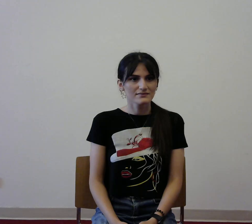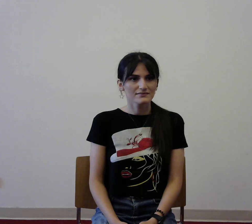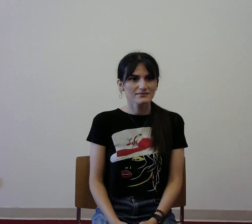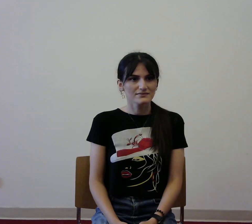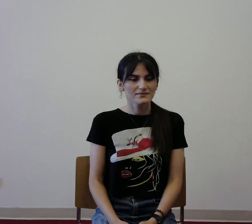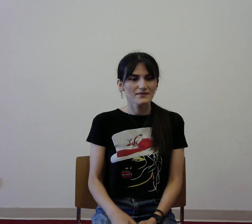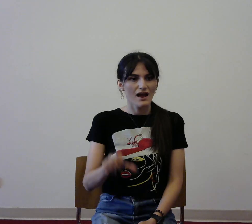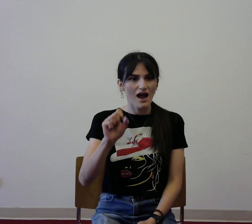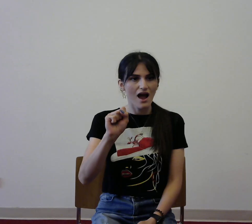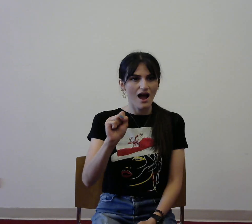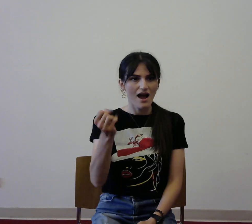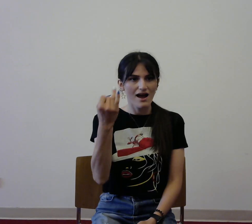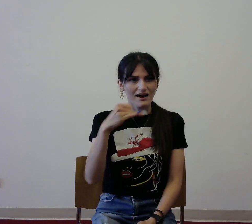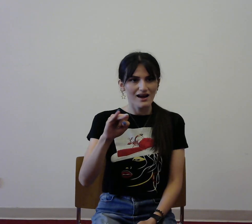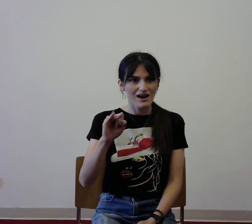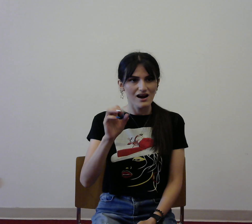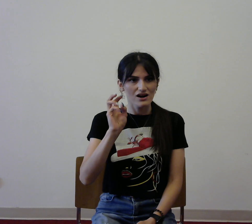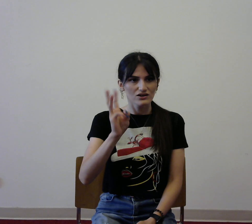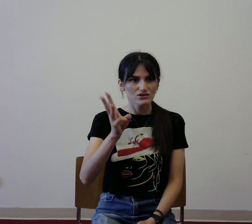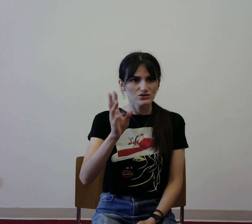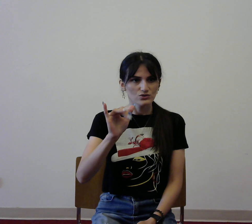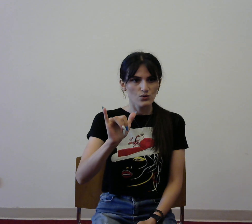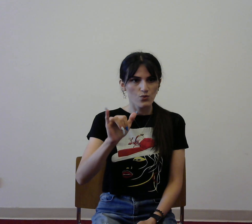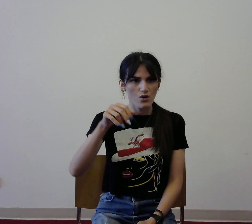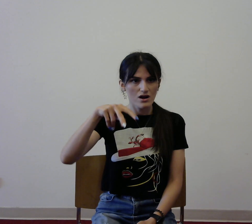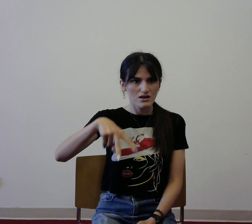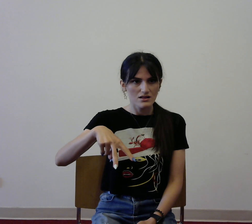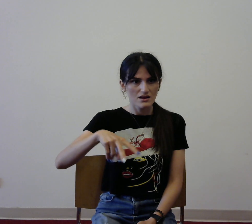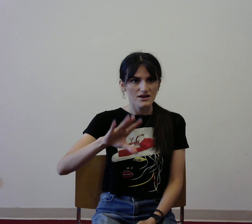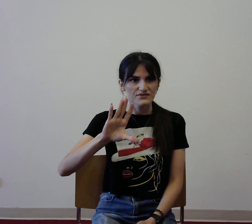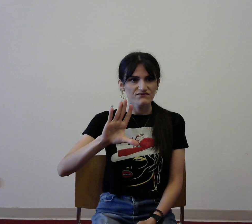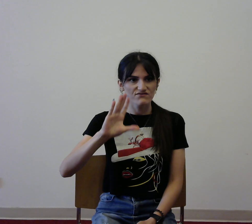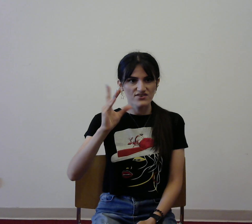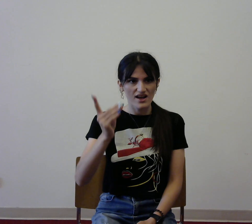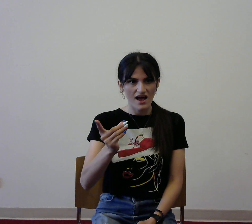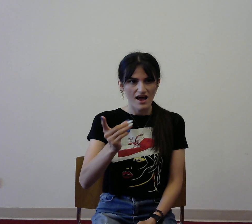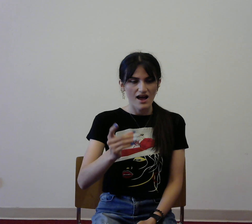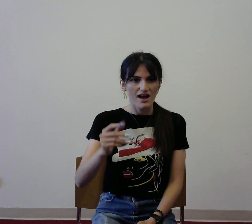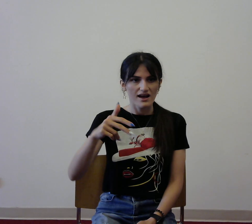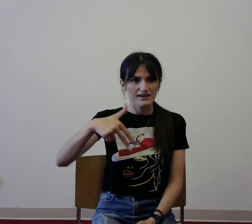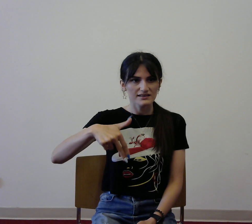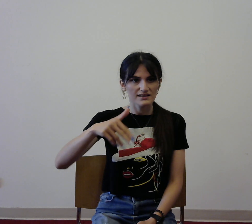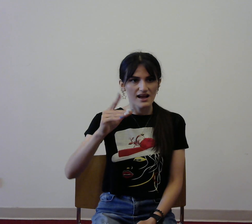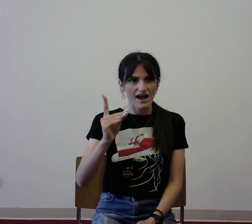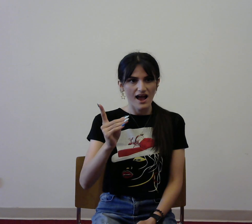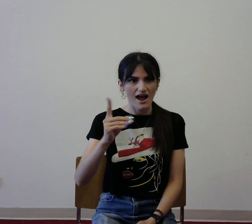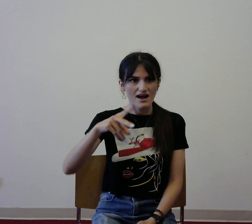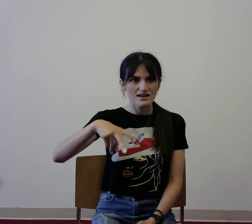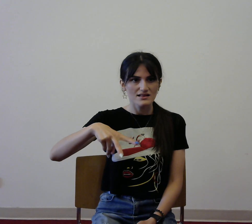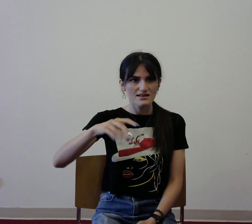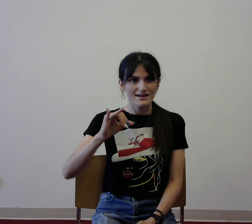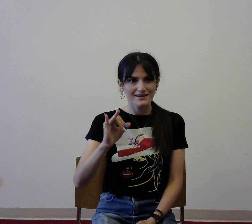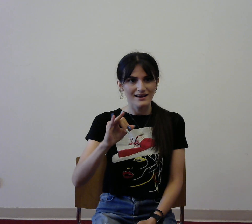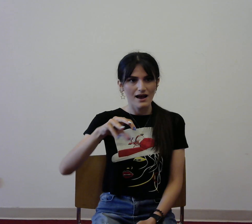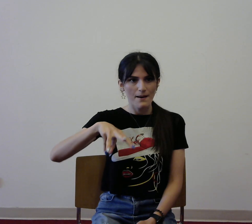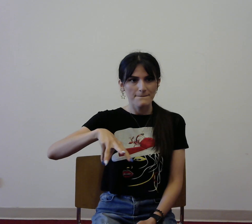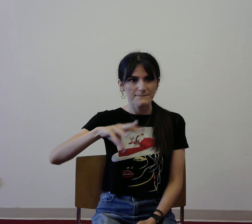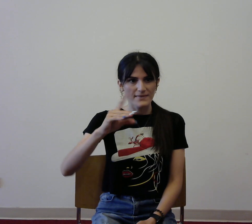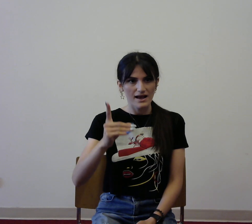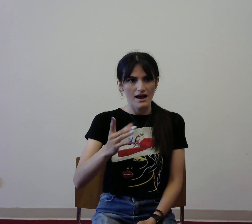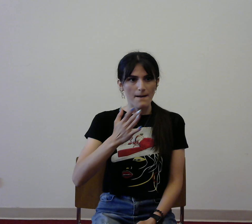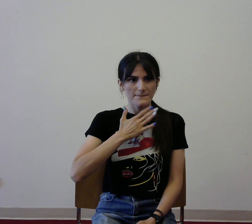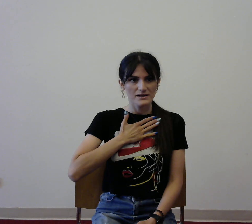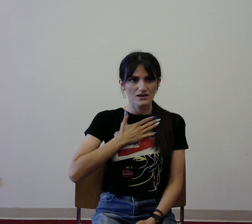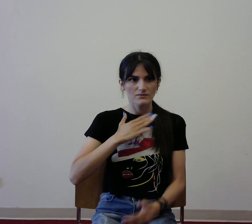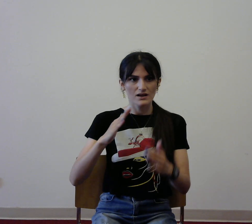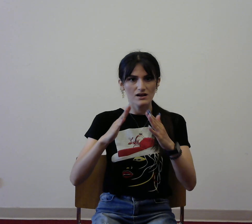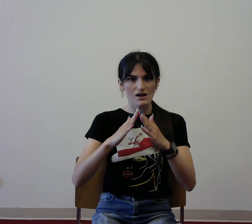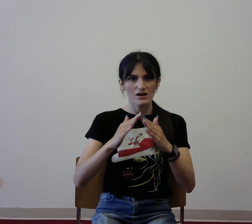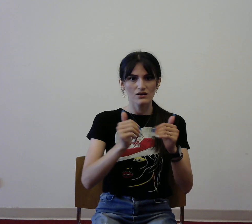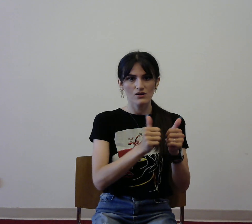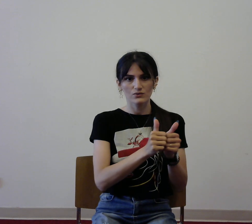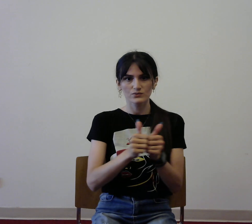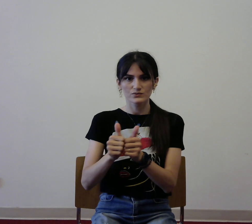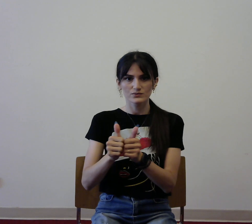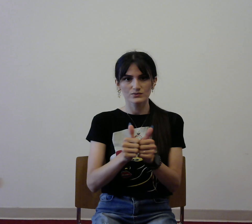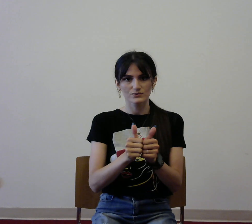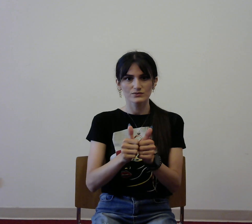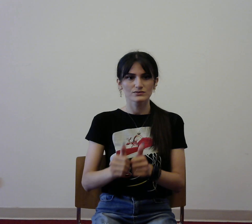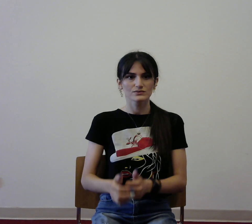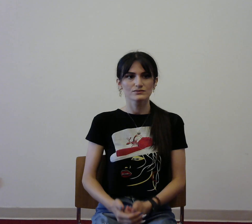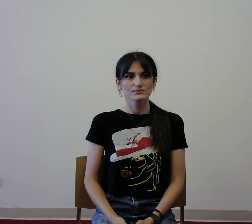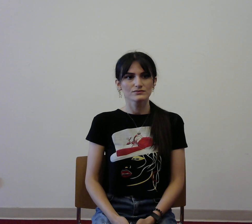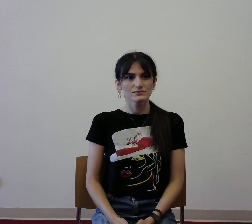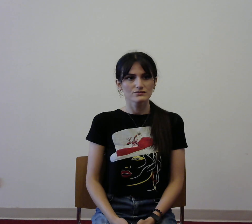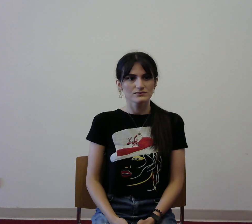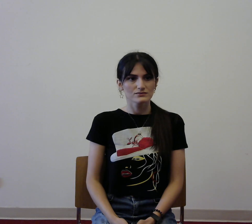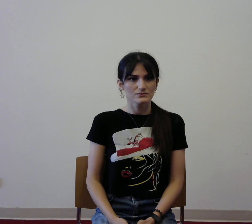Aygül və Həlimə mənim qonşularımdır